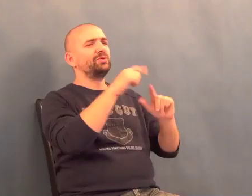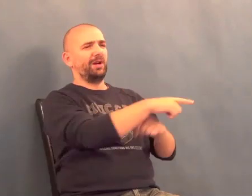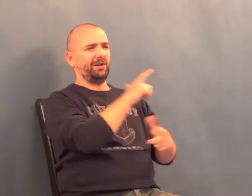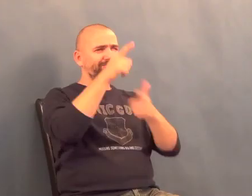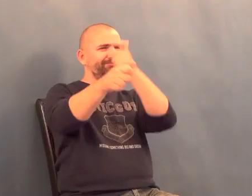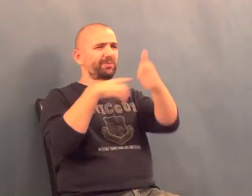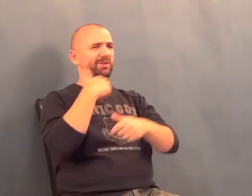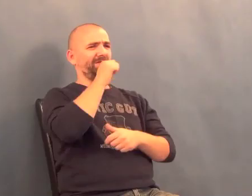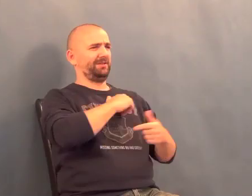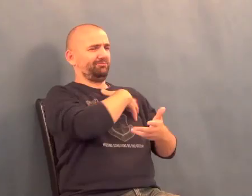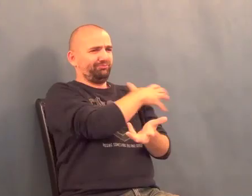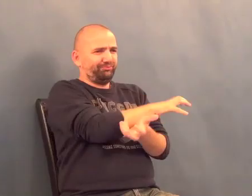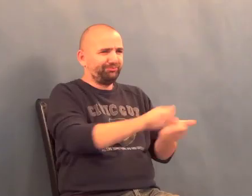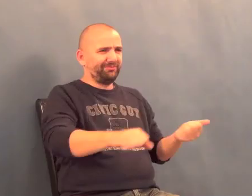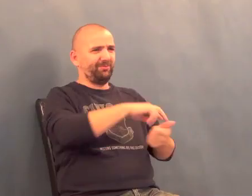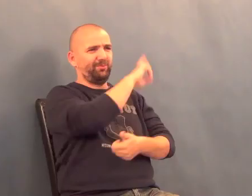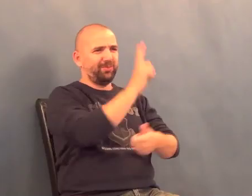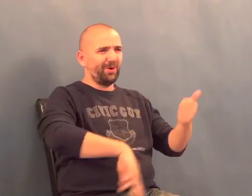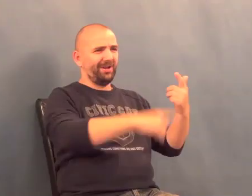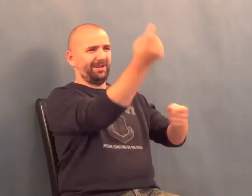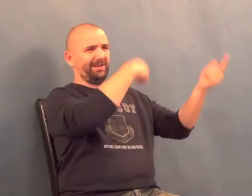Oni mu odpowiadają, że wczoraj byli wystraszeni, była policja i inne służby przyjechały.